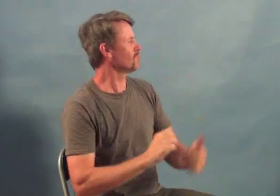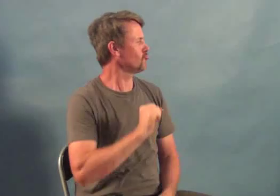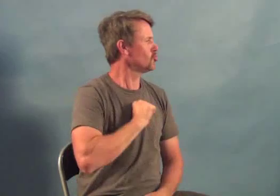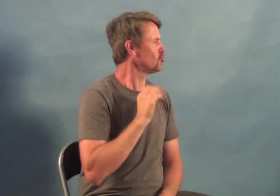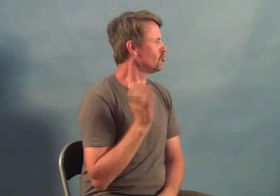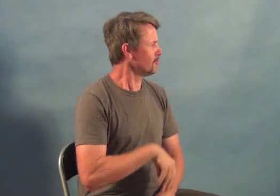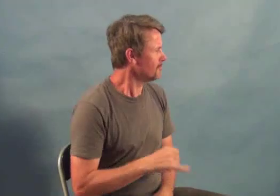Ucieszył się.